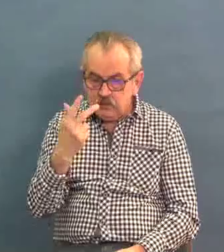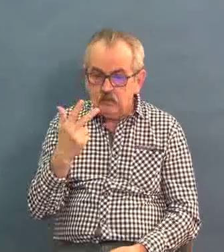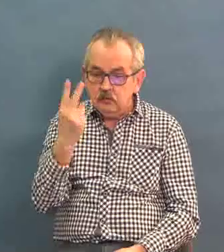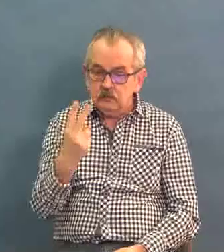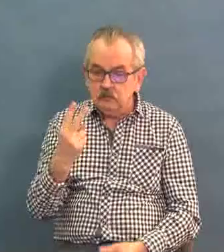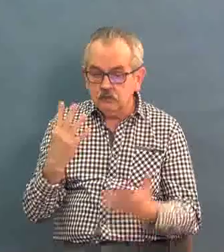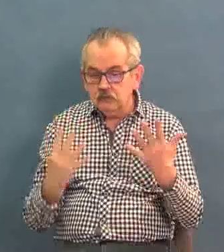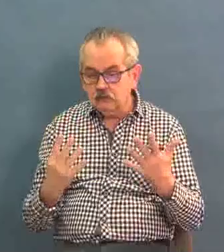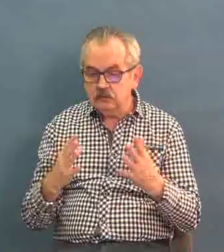Drugiego, dziewiątego czy dziesiątego?